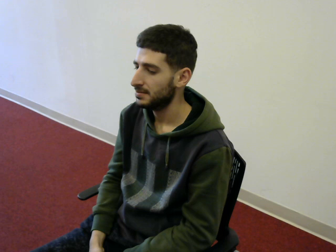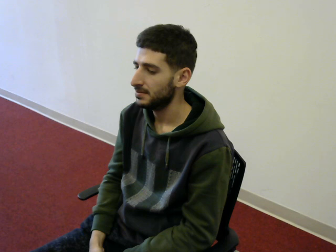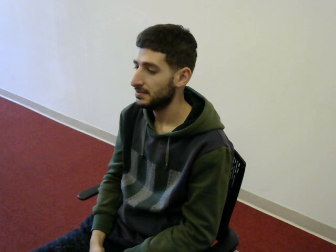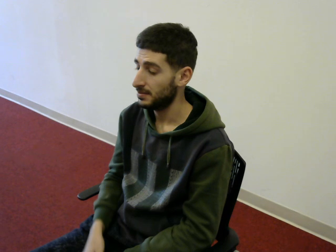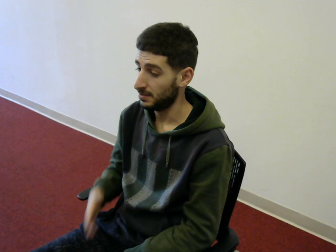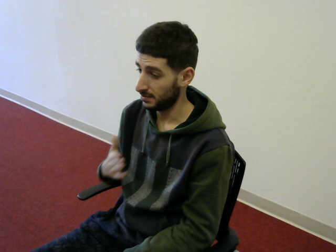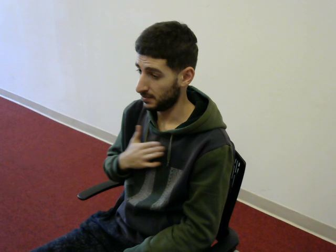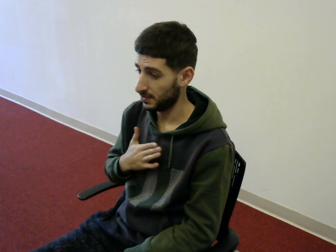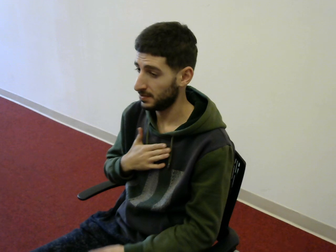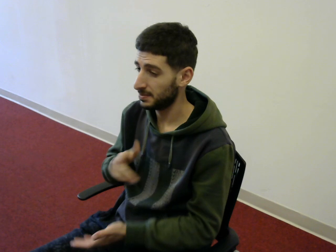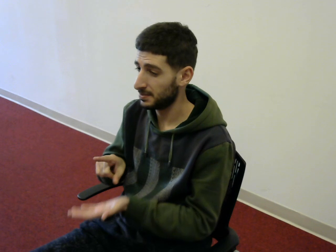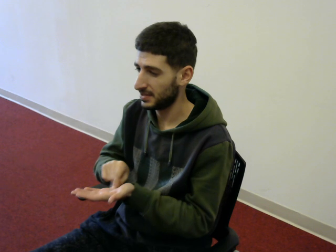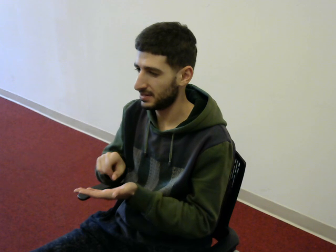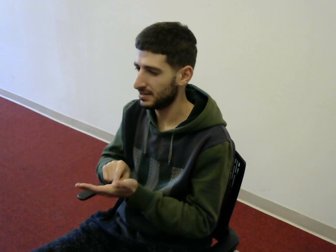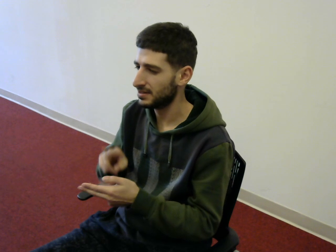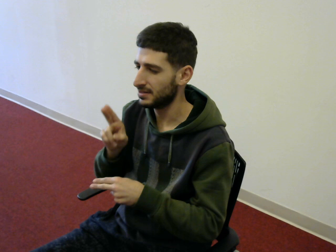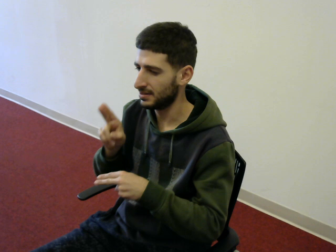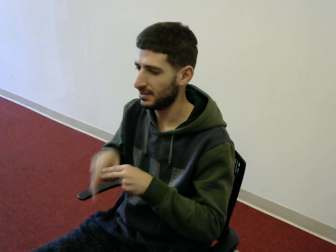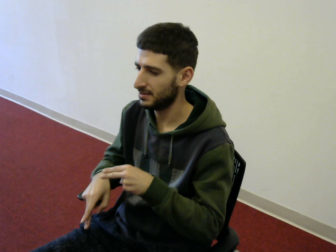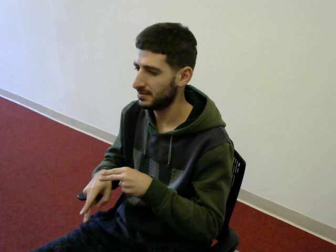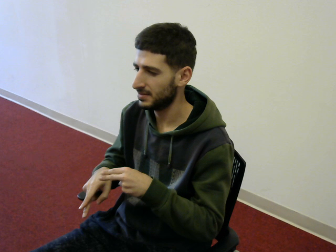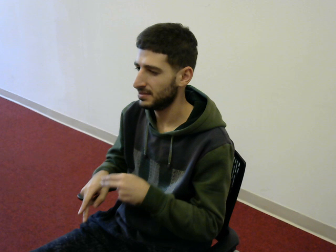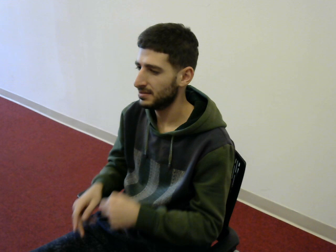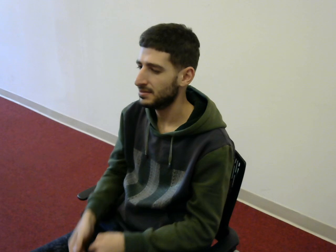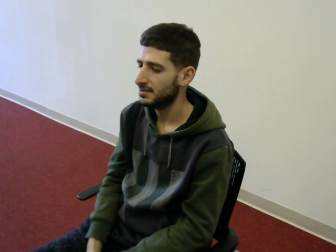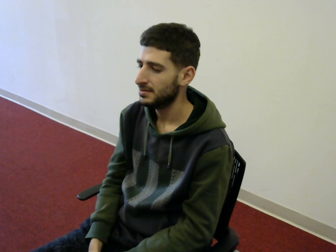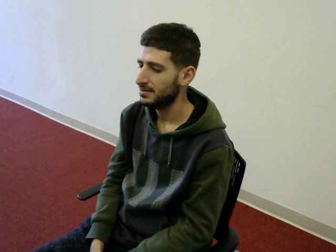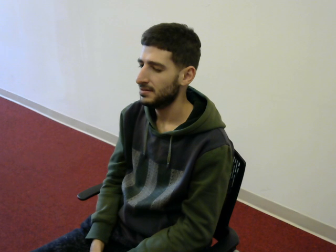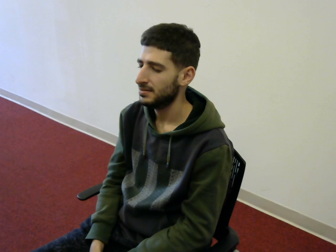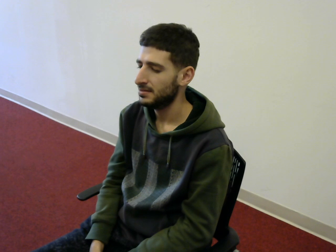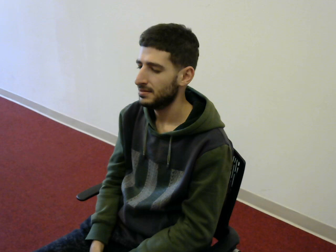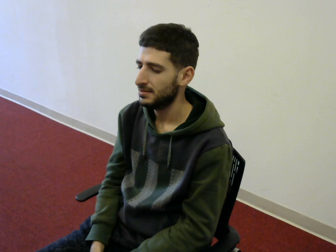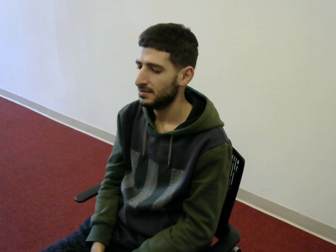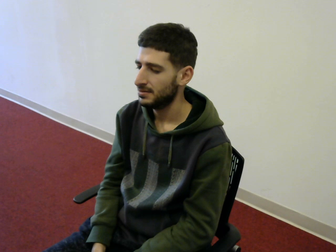Mənim pensiyamı kəsiblər